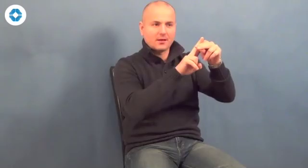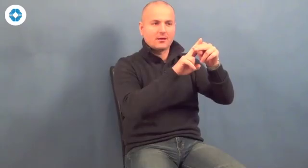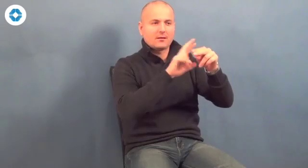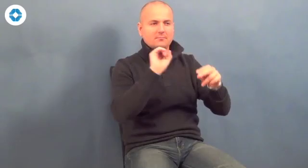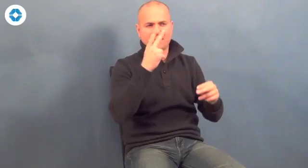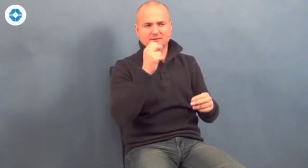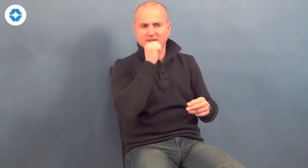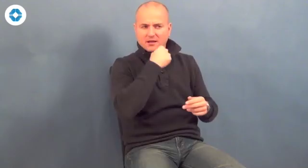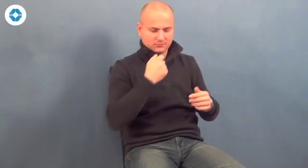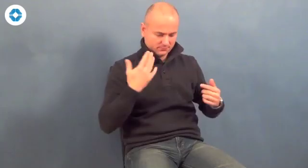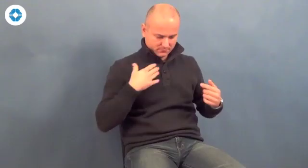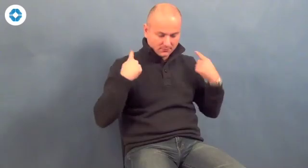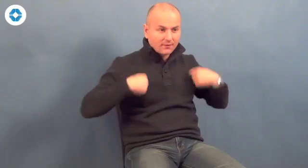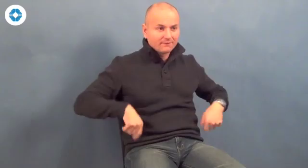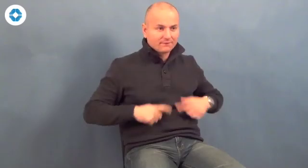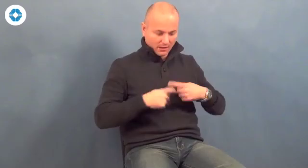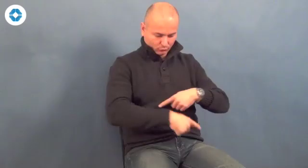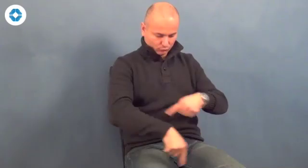Starszy pan ma fartuch.